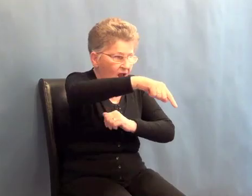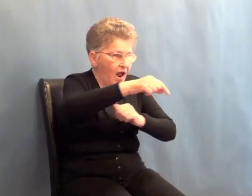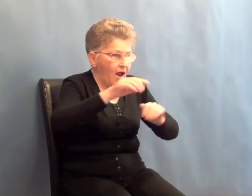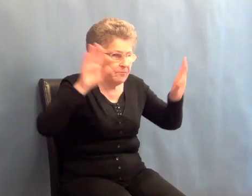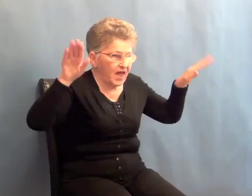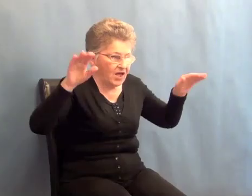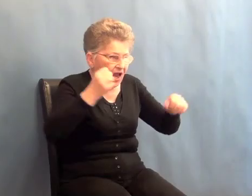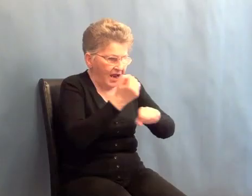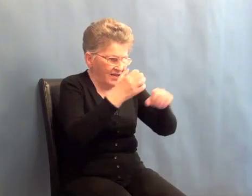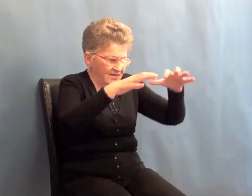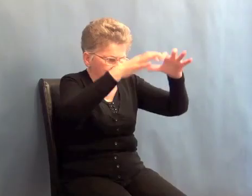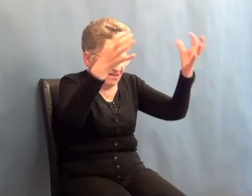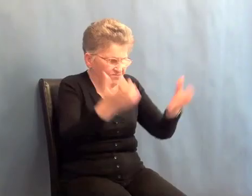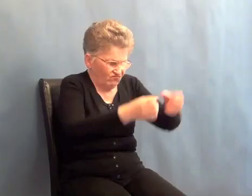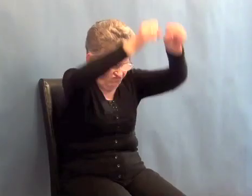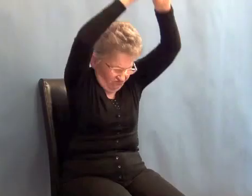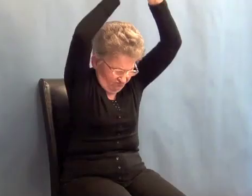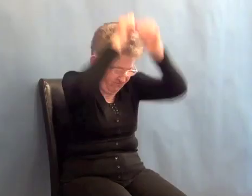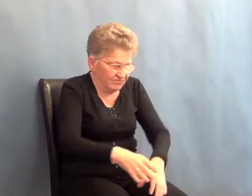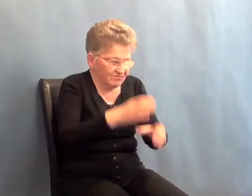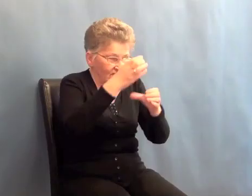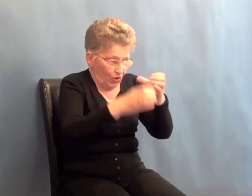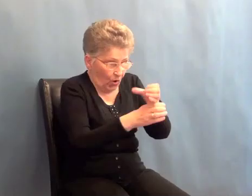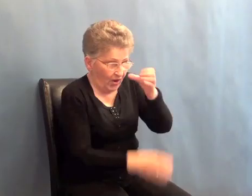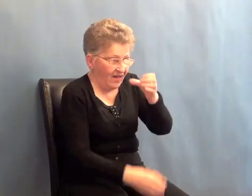Ptak wielkim kamieniem rzuca w rynnę.